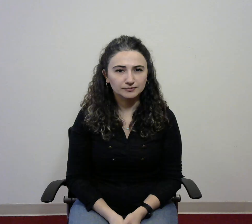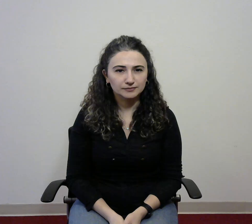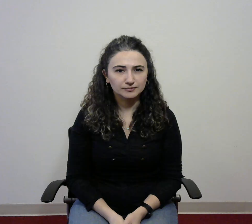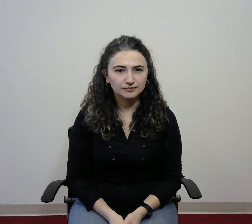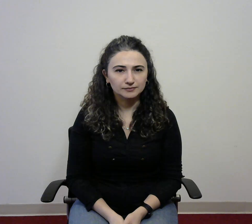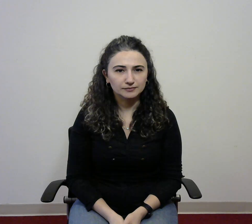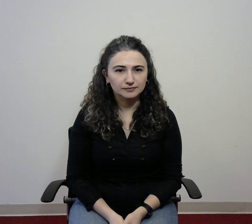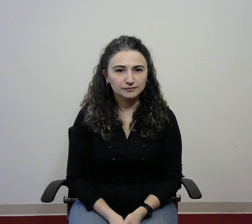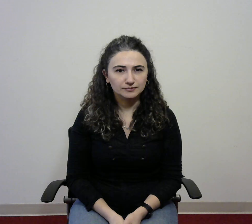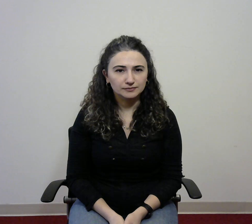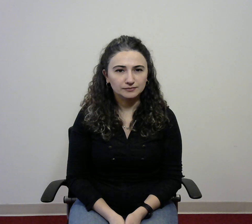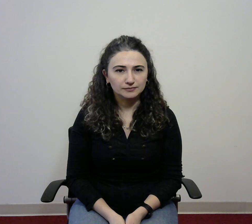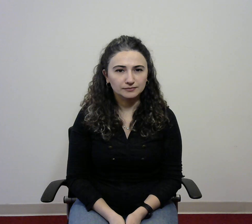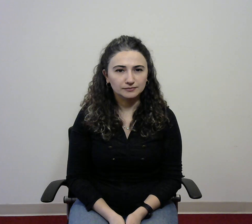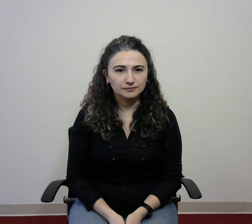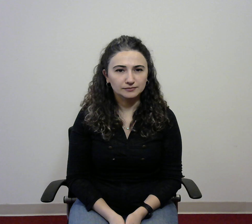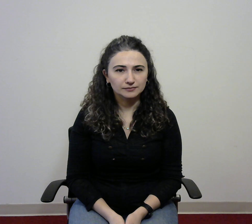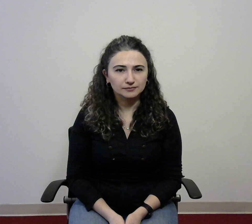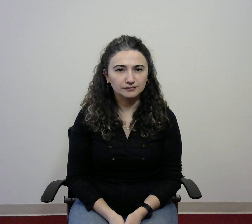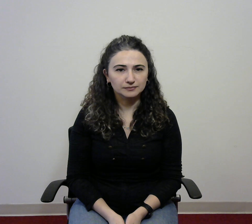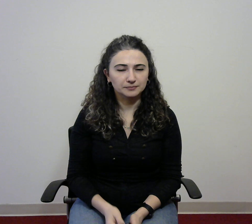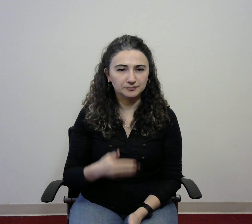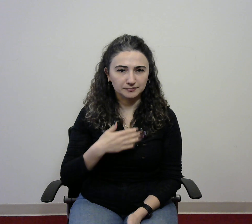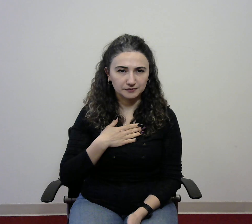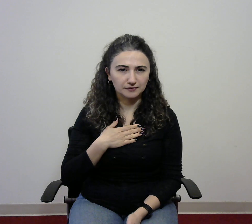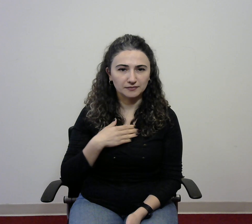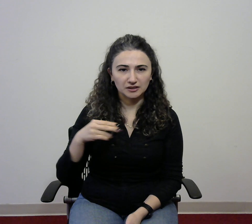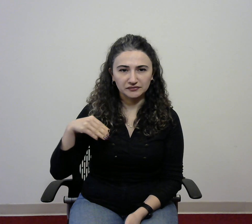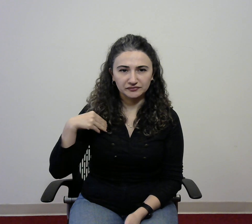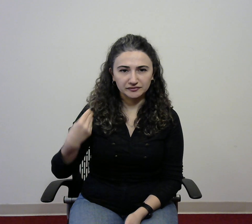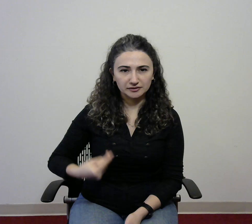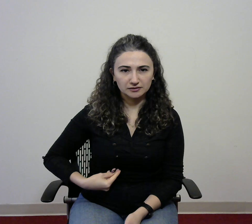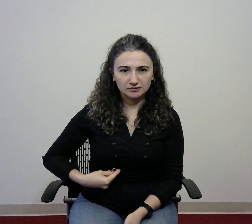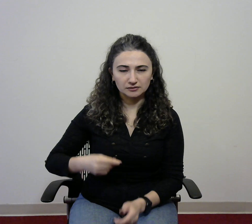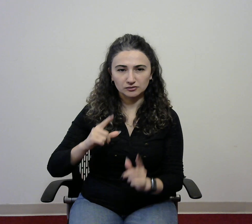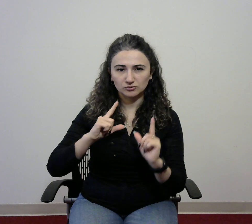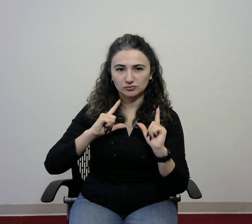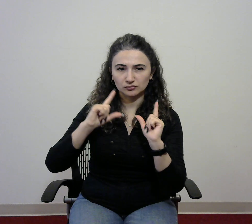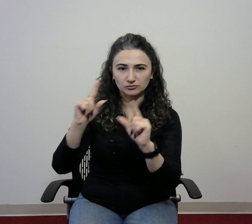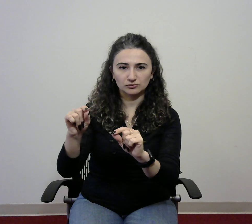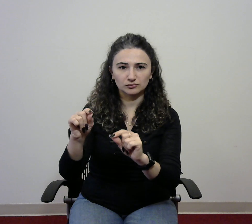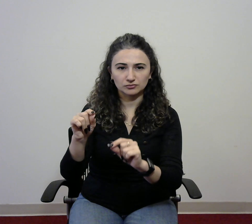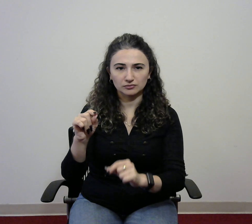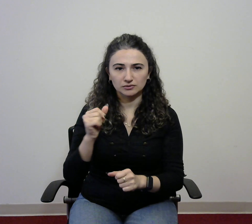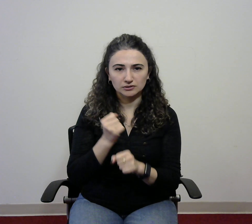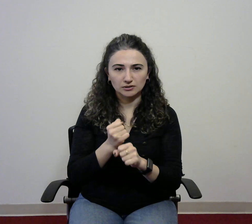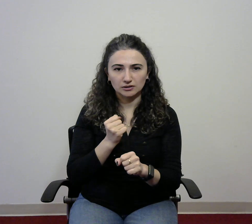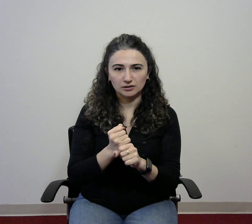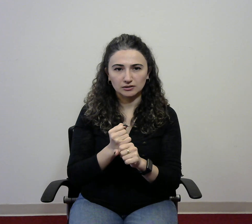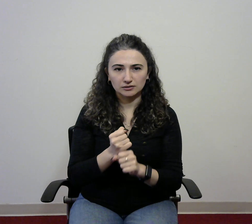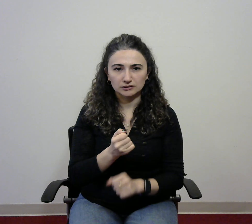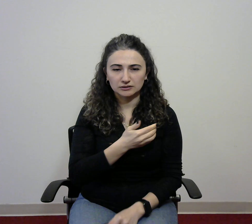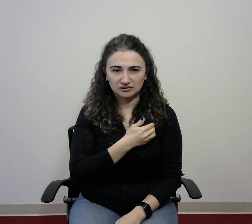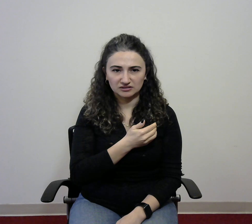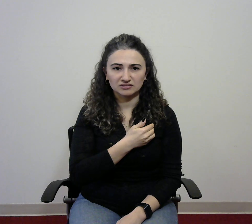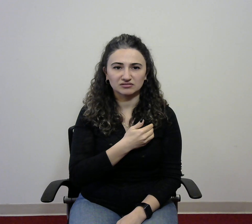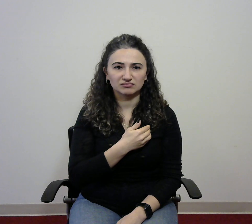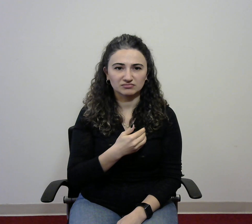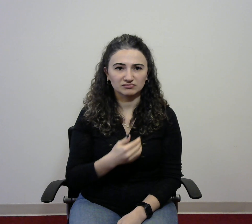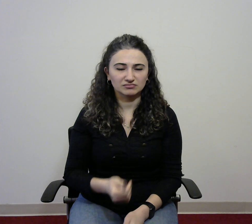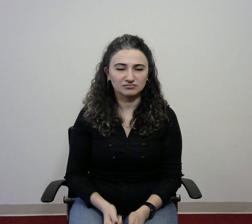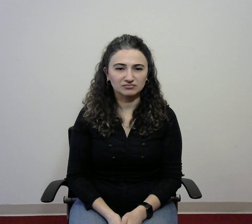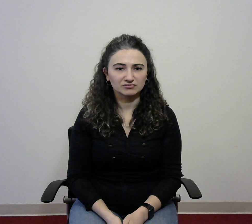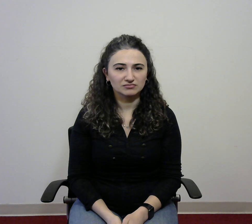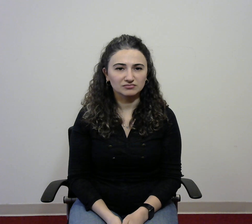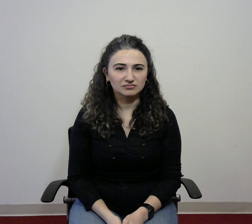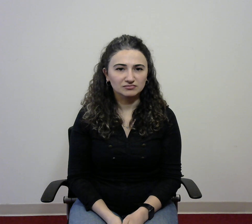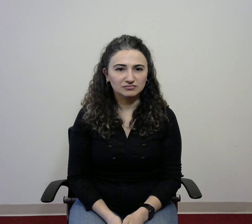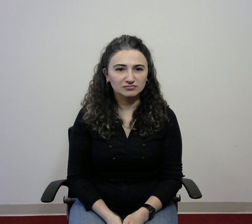Mən Fransaya səyahet etmək istəyirəm